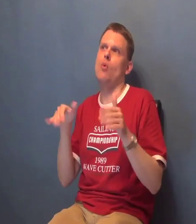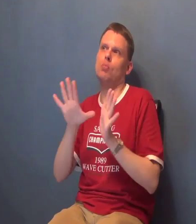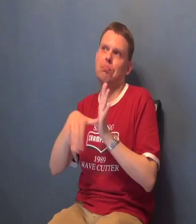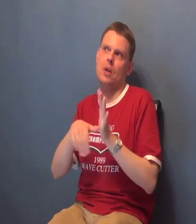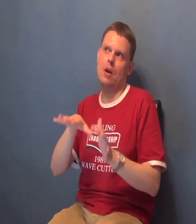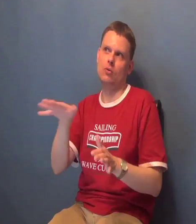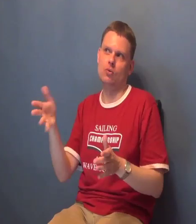Jakieś miasto.